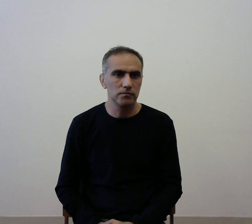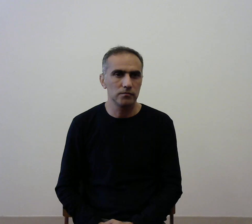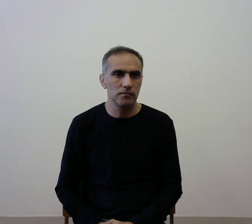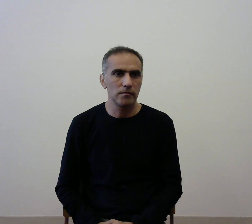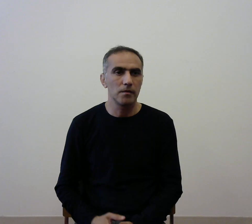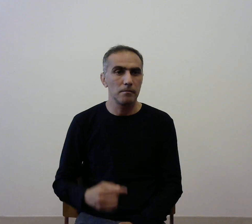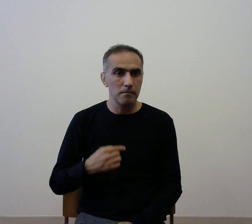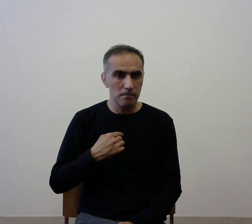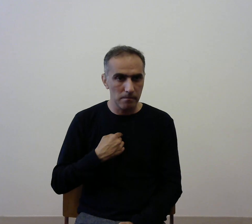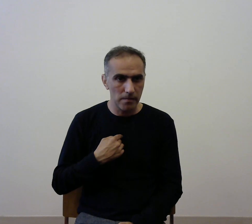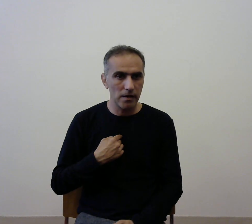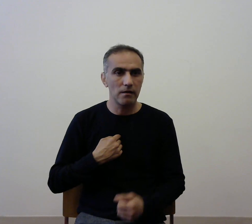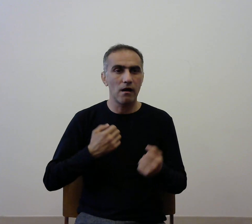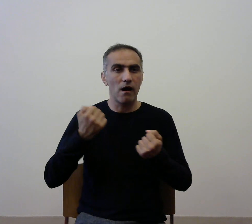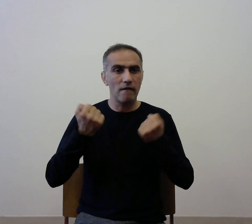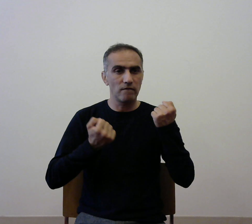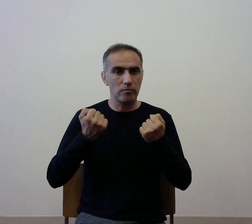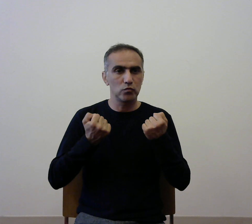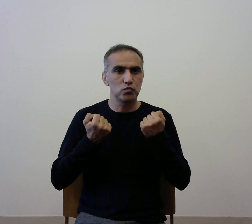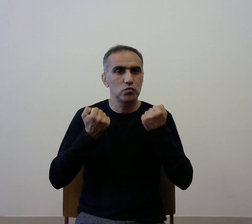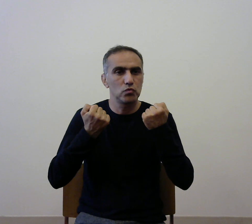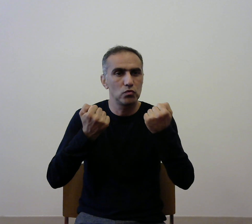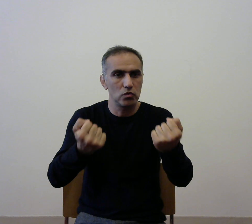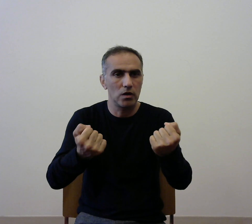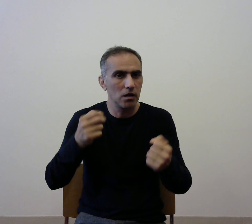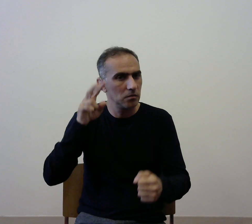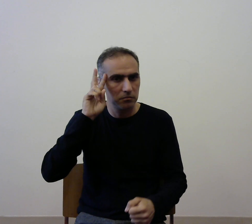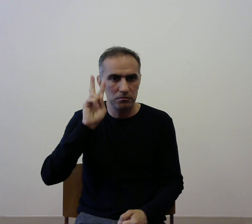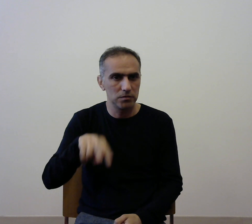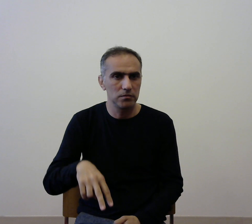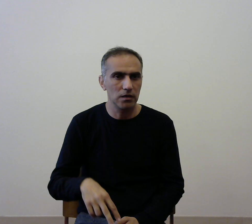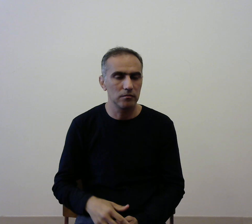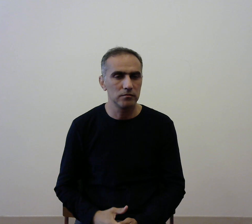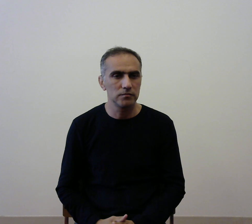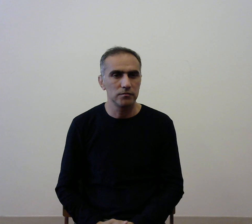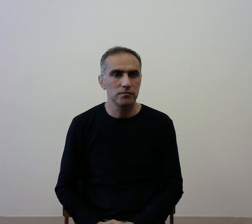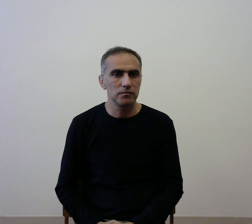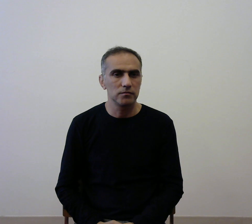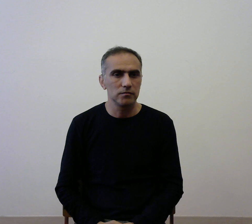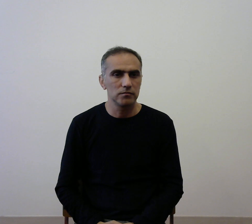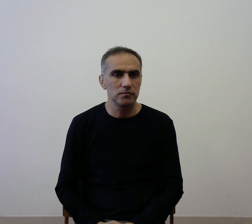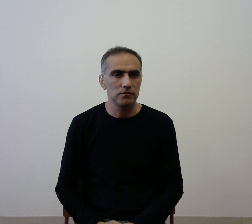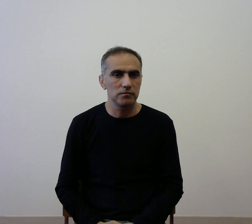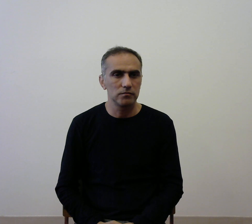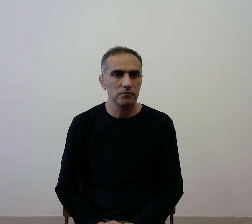Mən avtomobil sürə bilmirəm